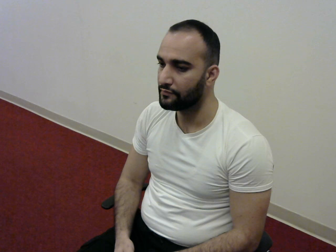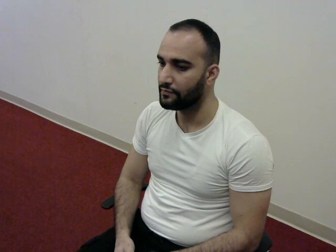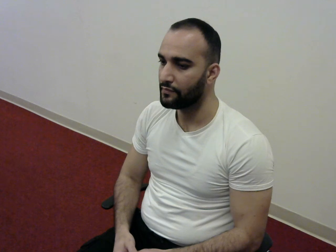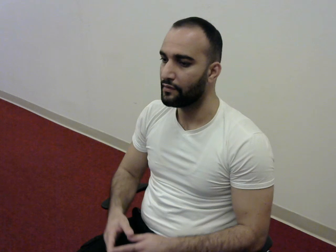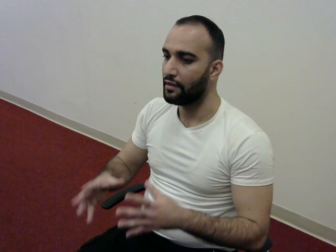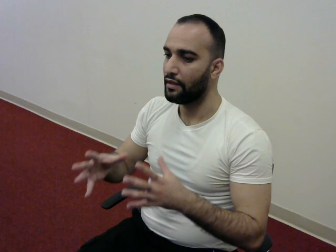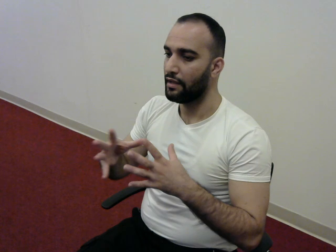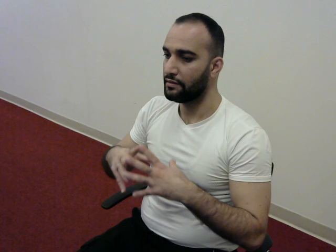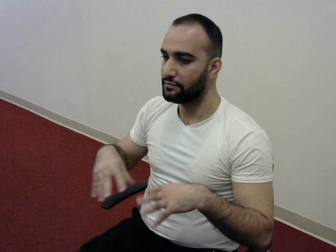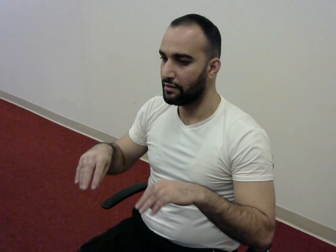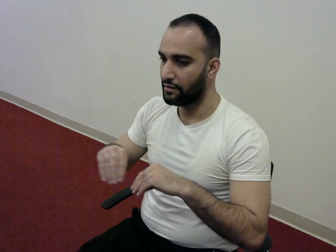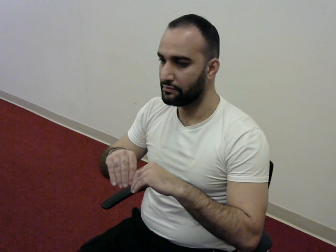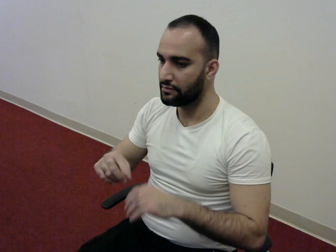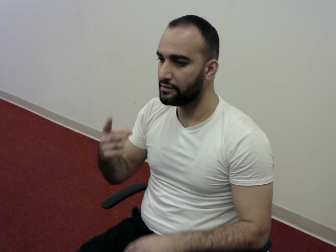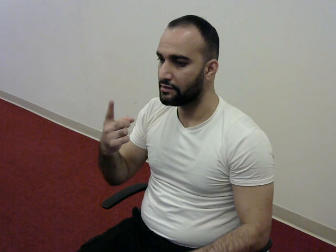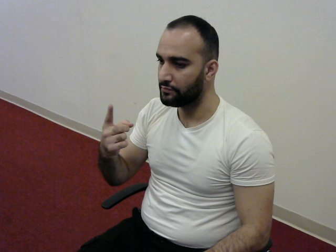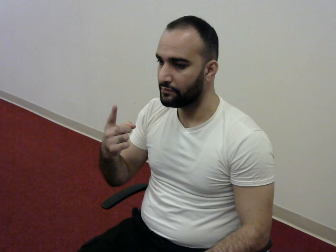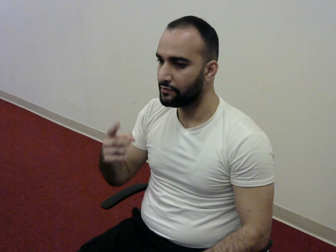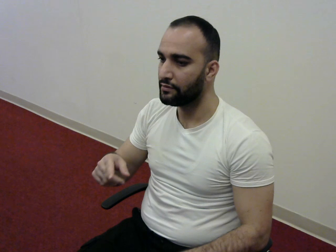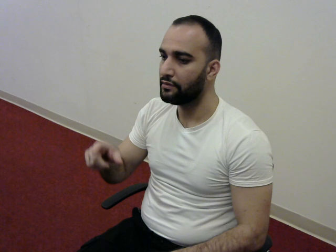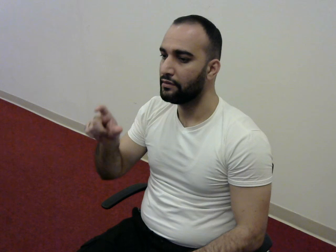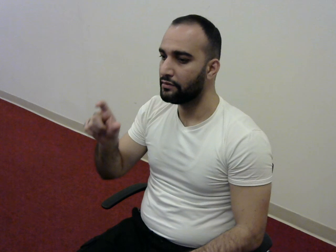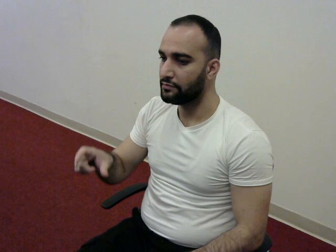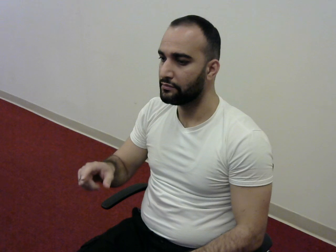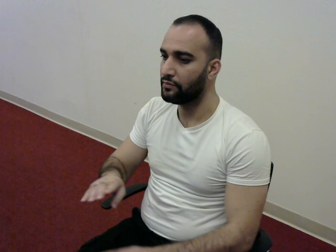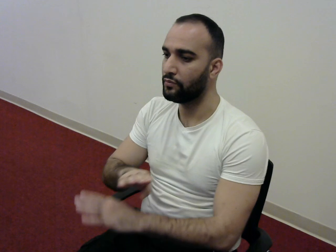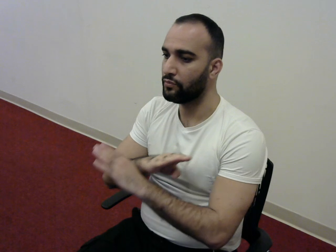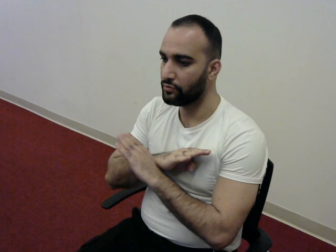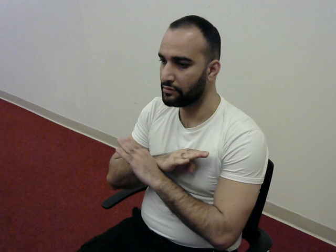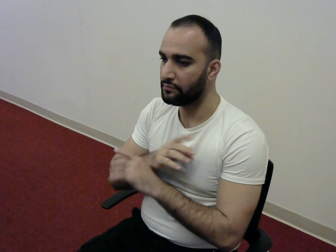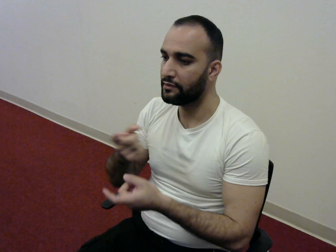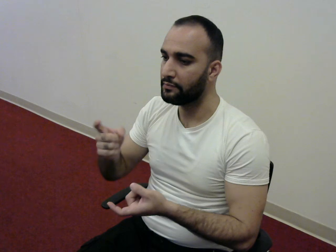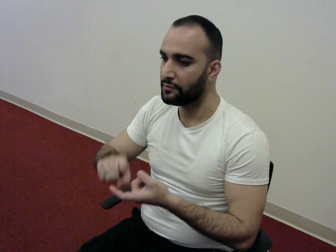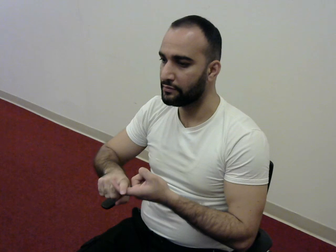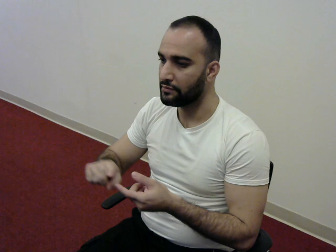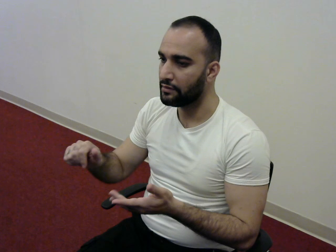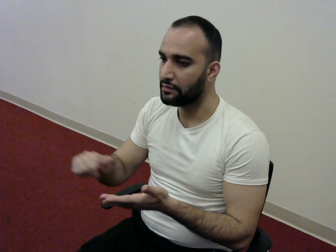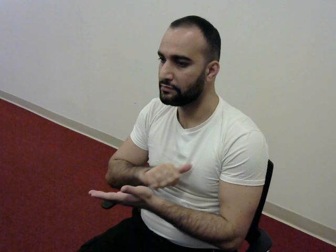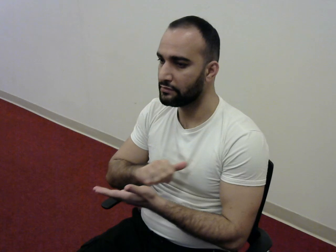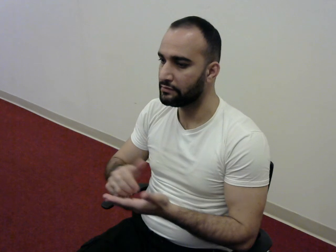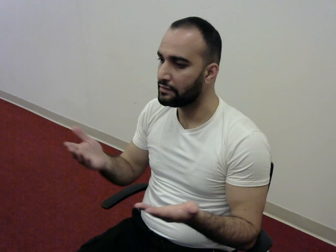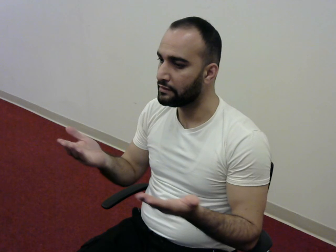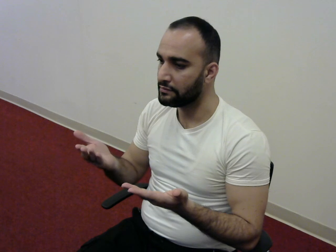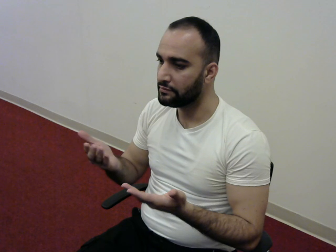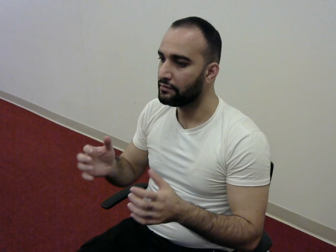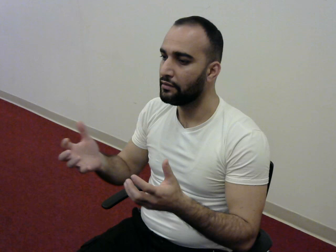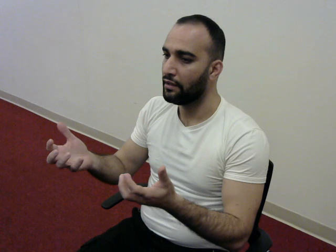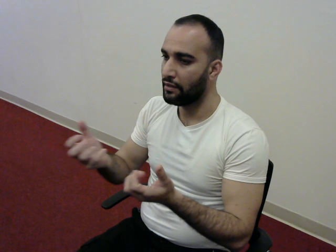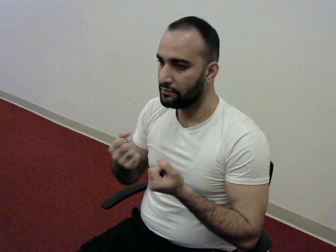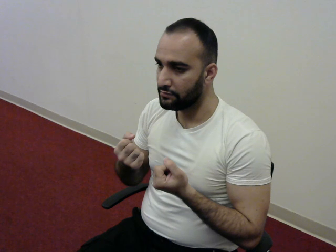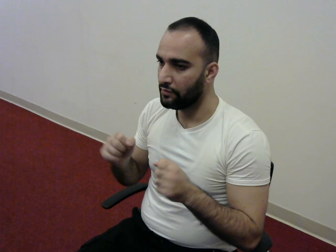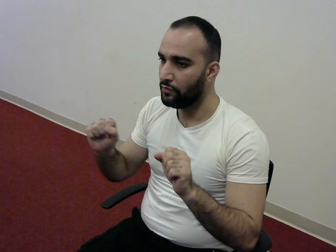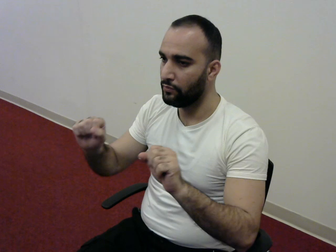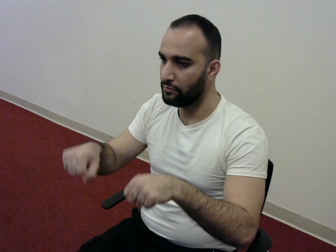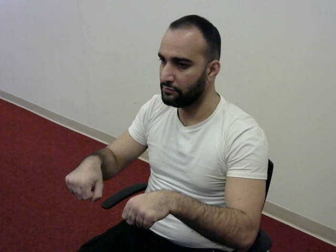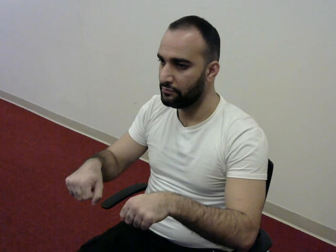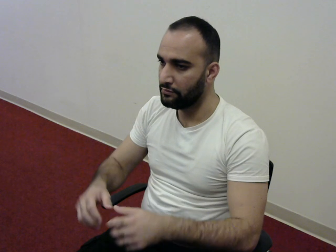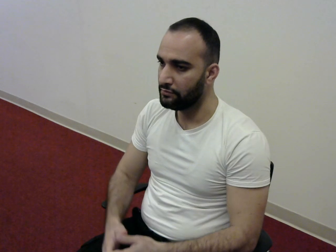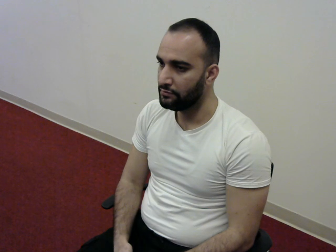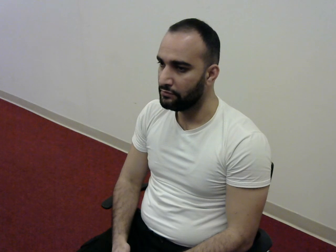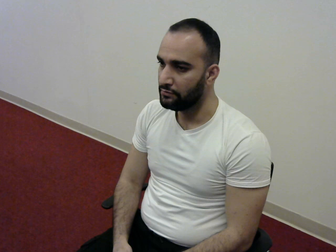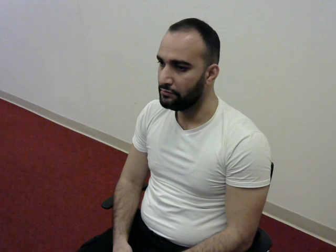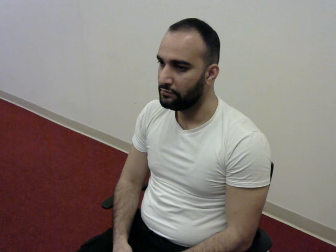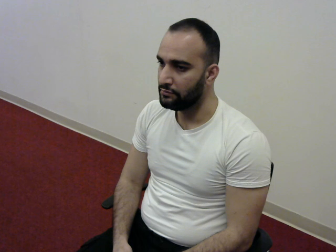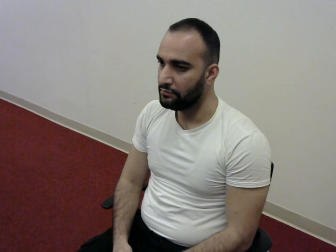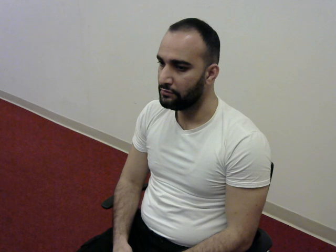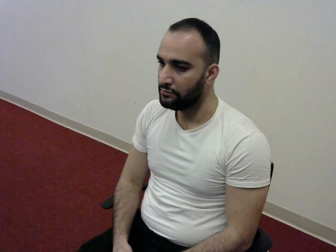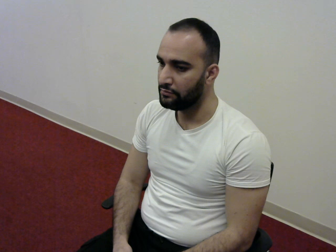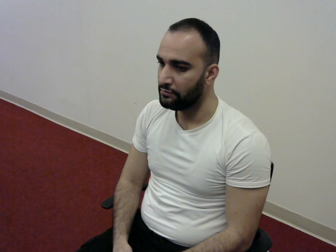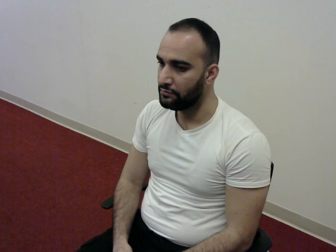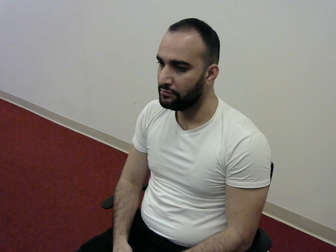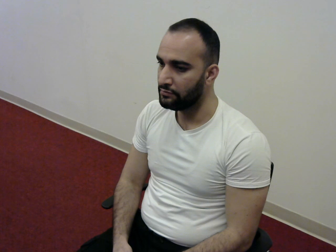Ailədən bir şəxsin ölməsi ilə bağlı sənəd necə almaq olar?